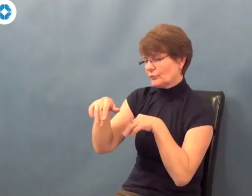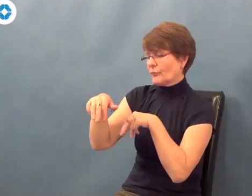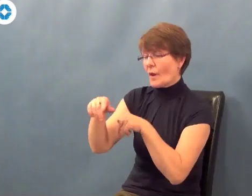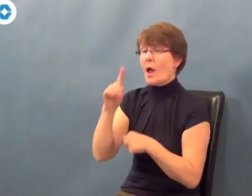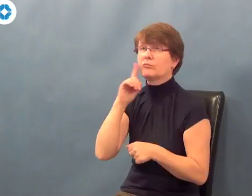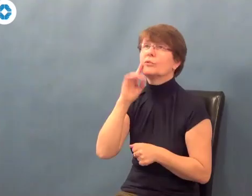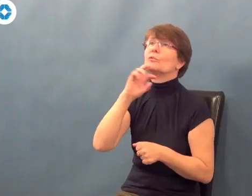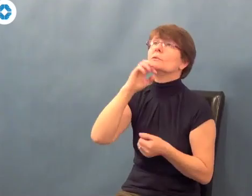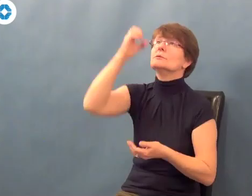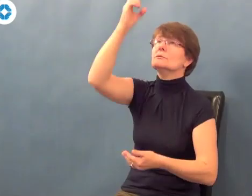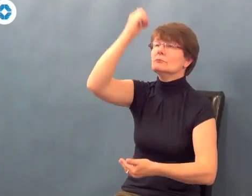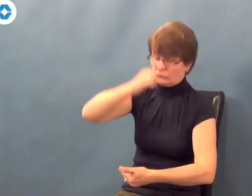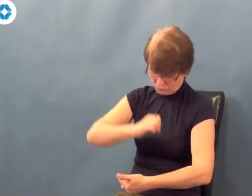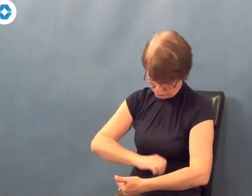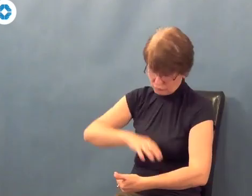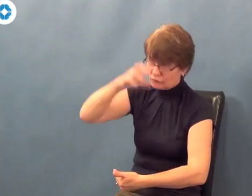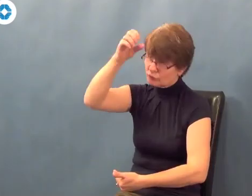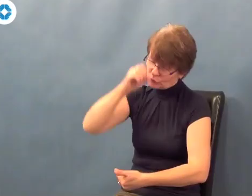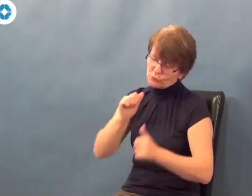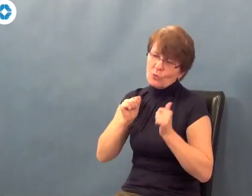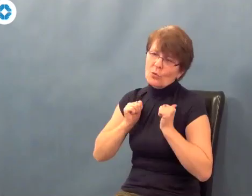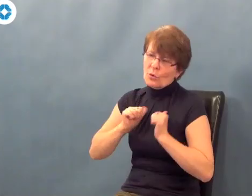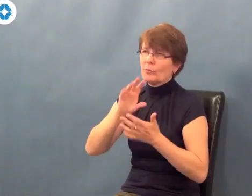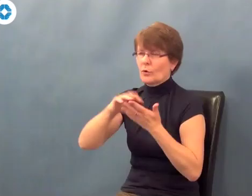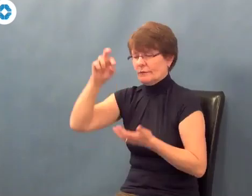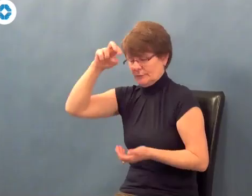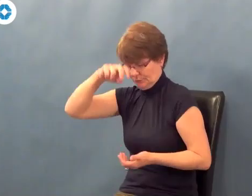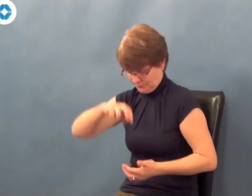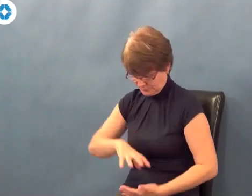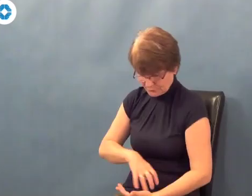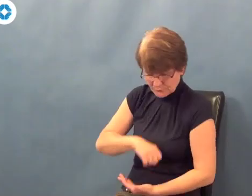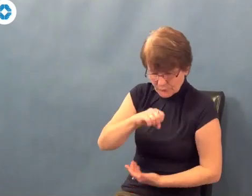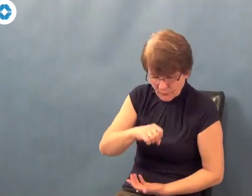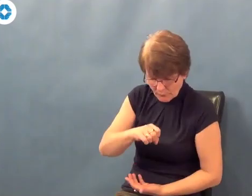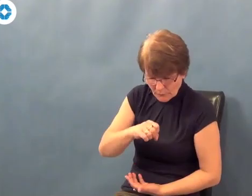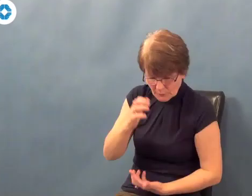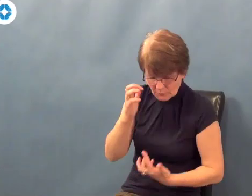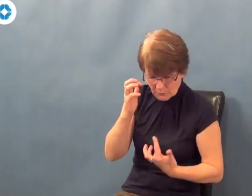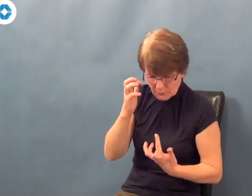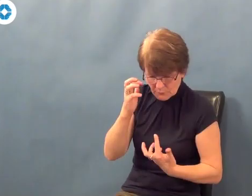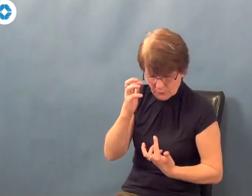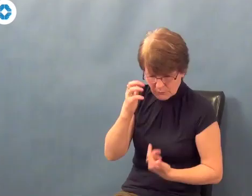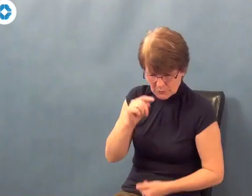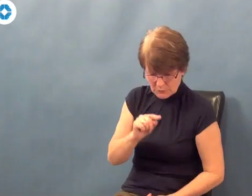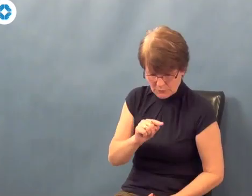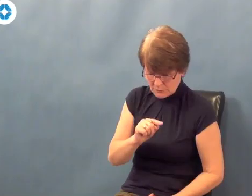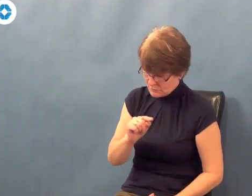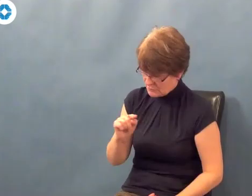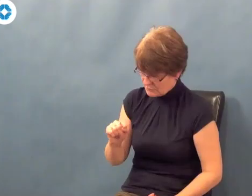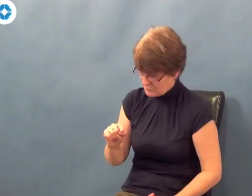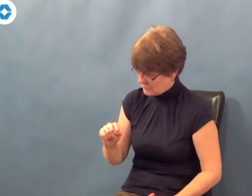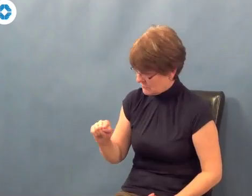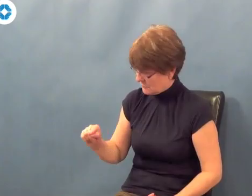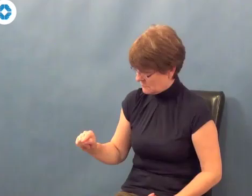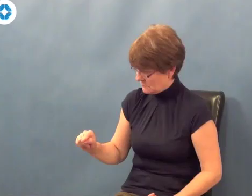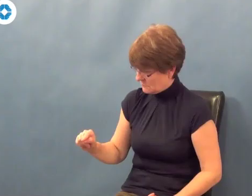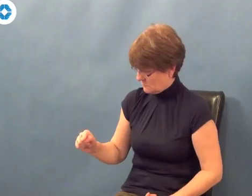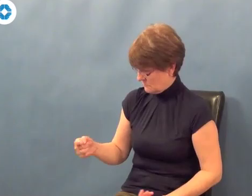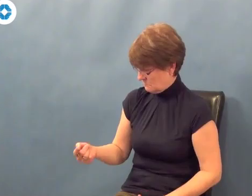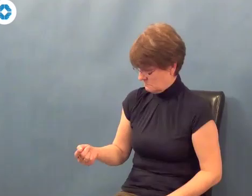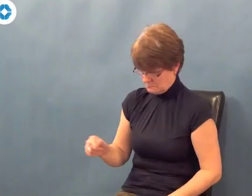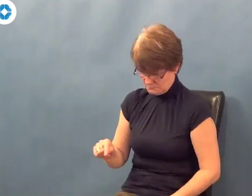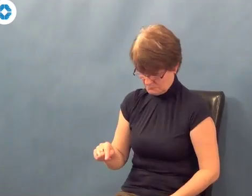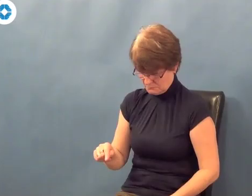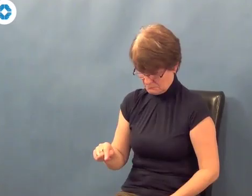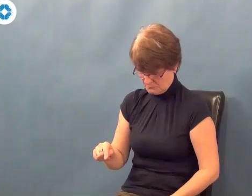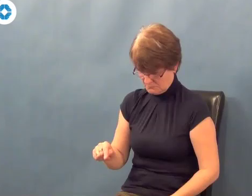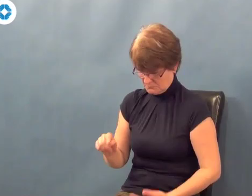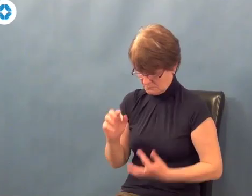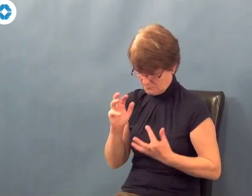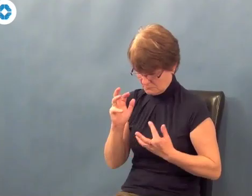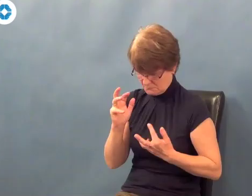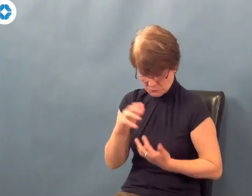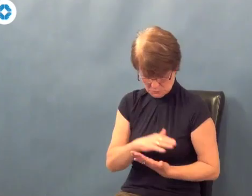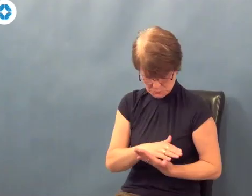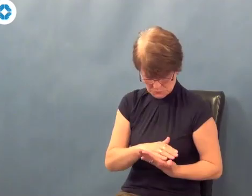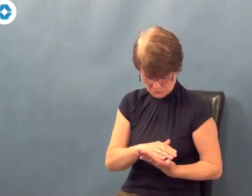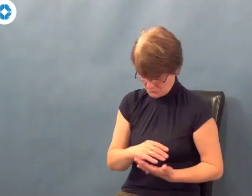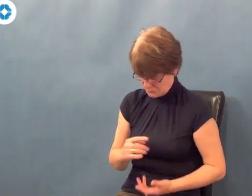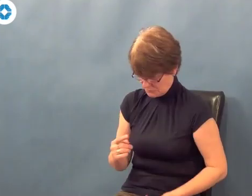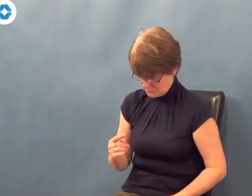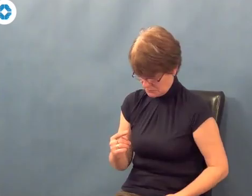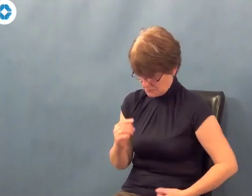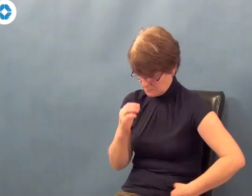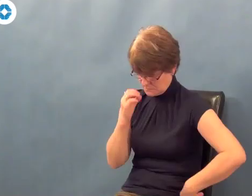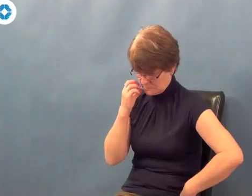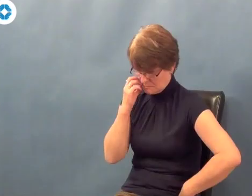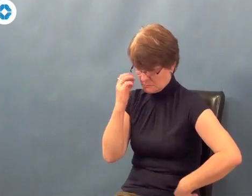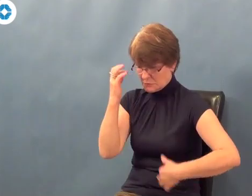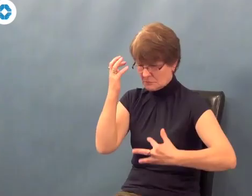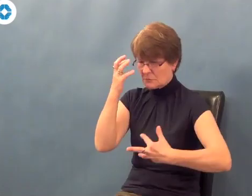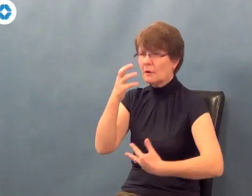Mężczyzna zbiera gruszki do kieszeni w fartuchu. Spokojnie schodzi, wyjmuje je i się zatrzymuje. Myśli, liczy, myśli... zastanawia się.